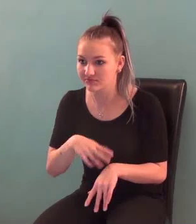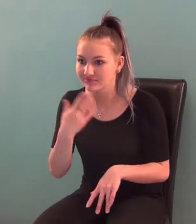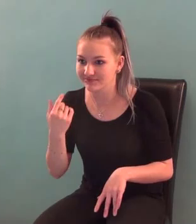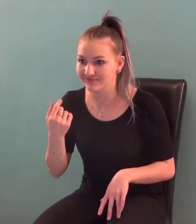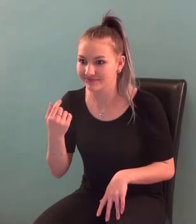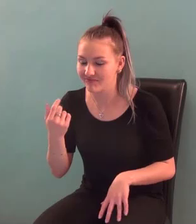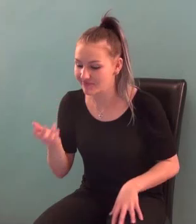Nie masz?